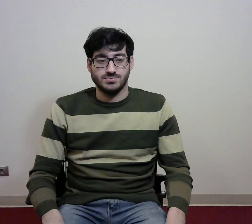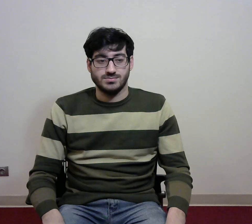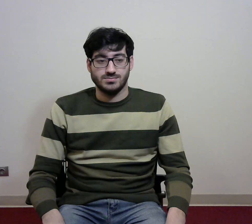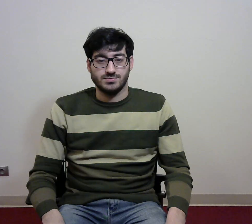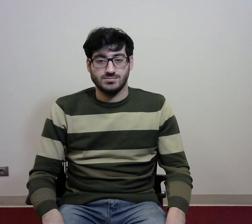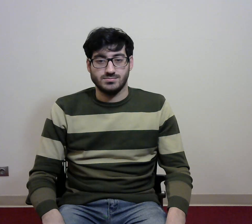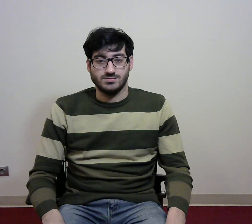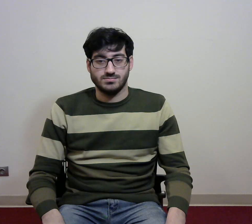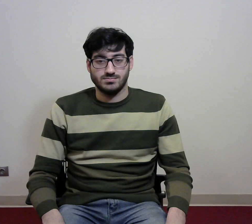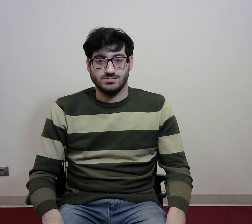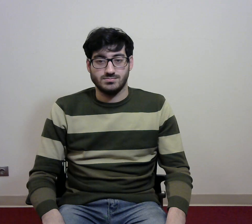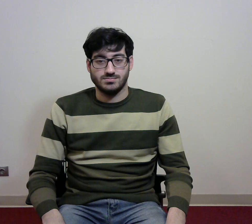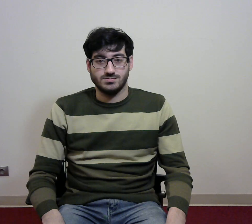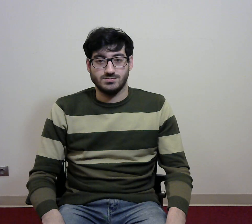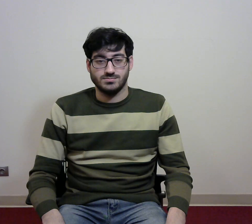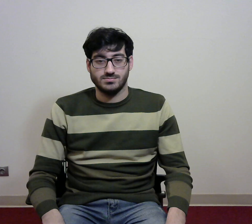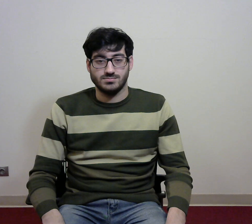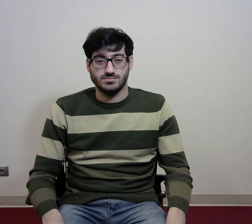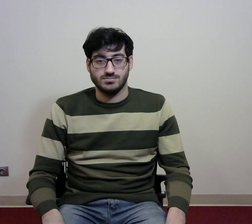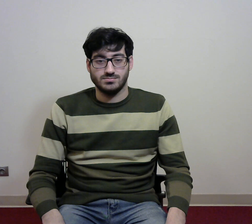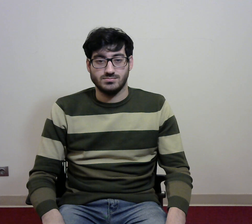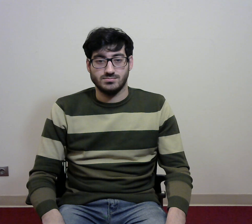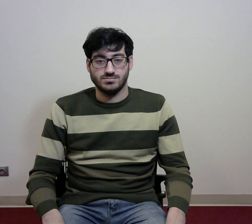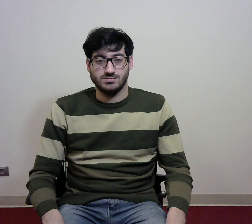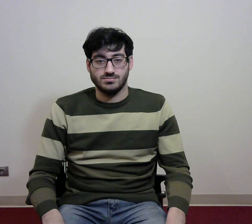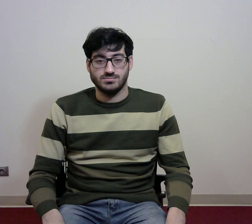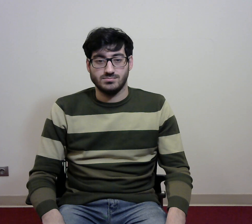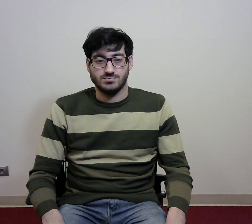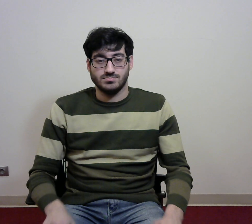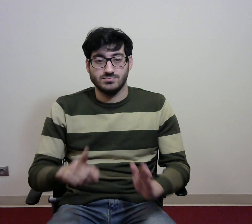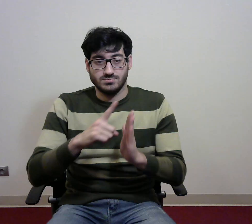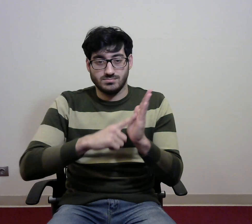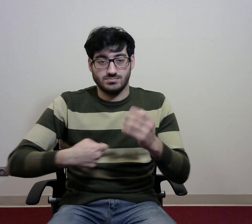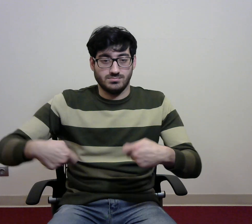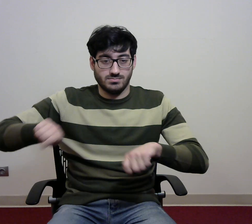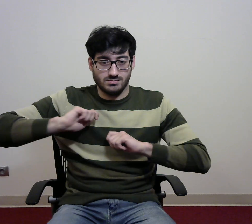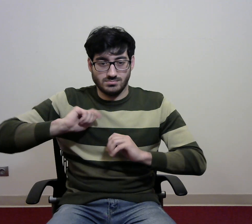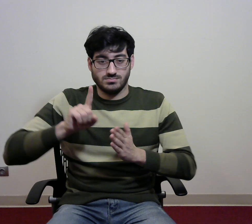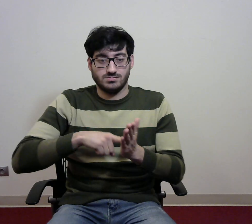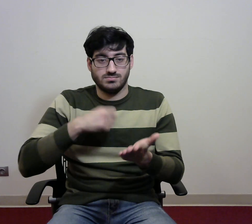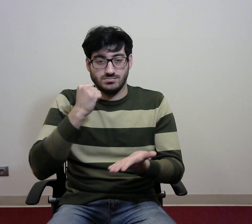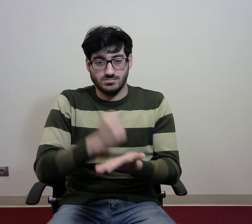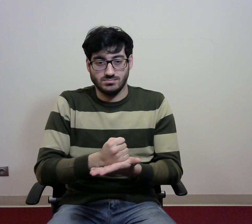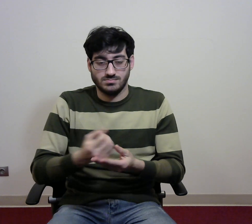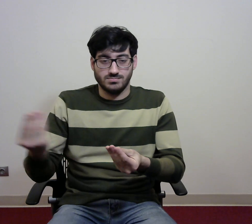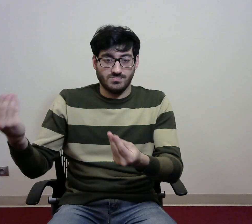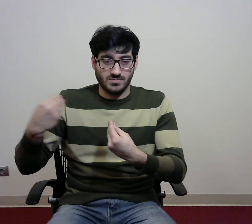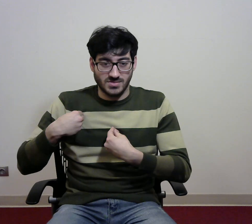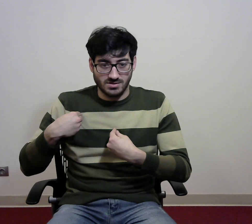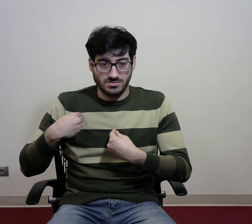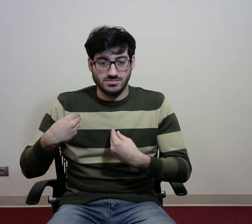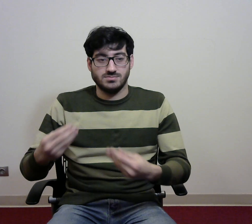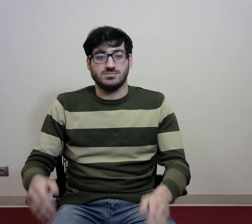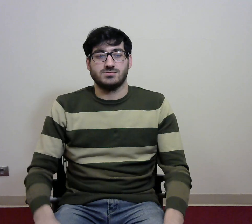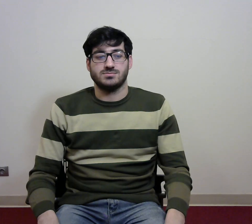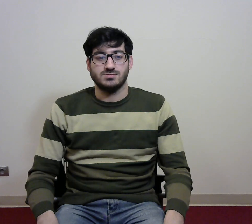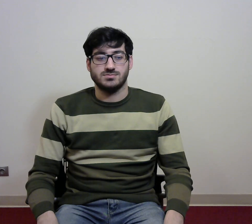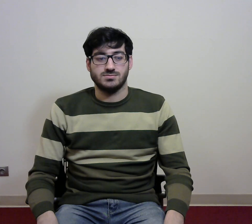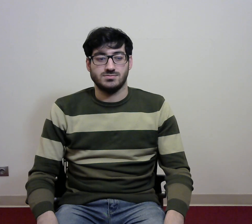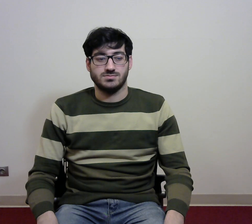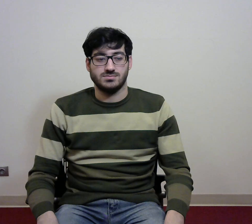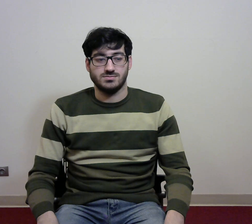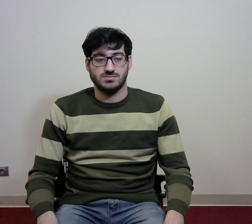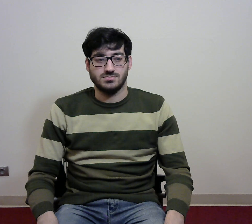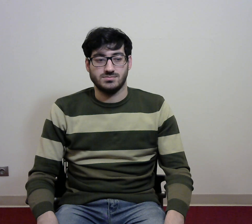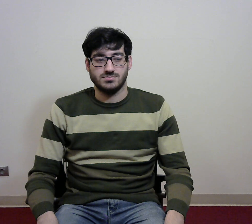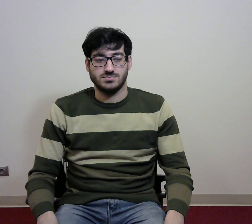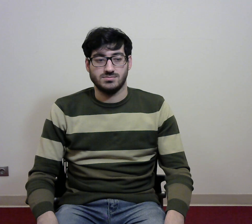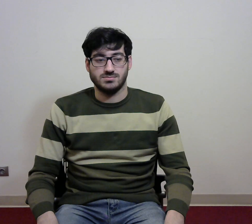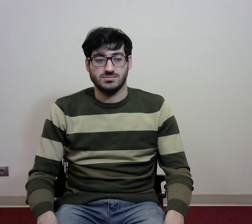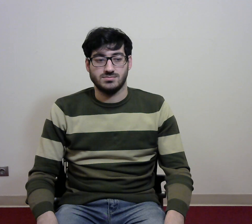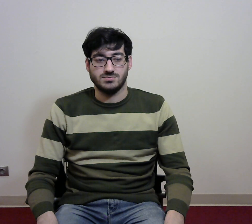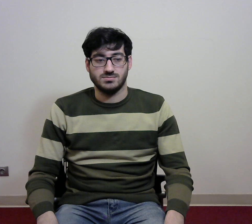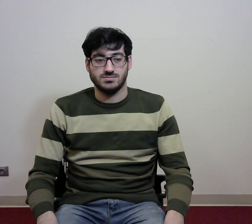Etibarnamə notariusda verilir